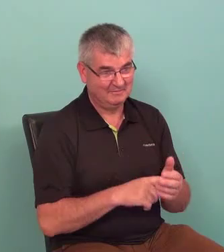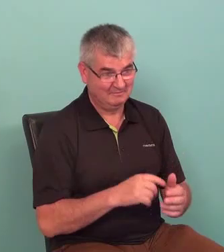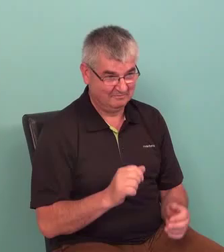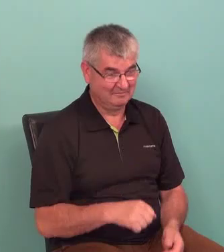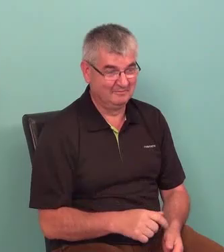Tak.